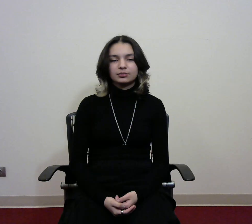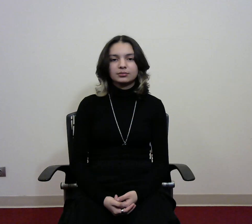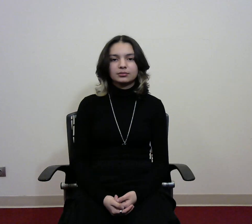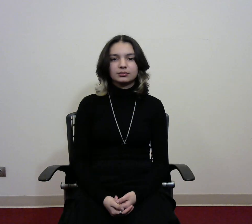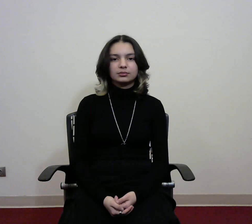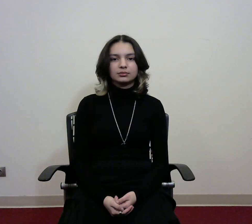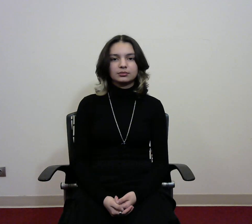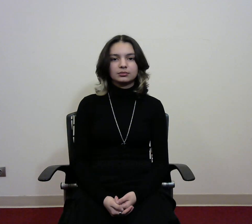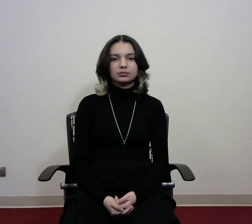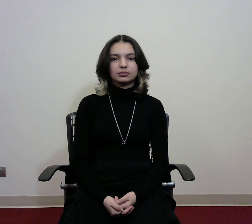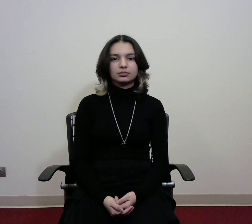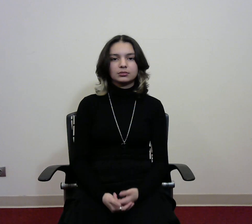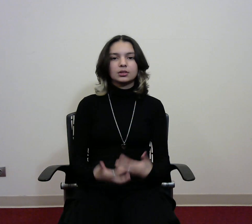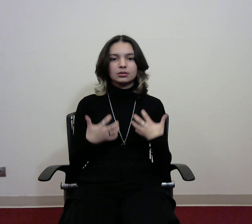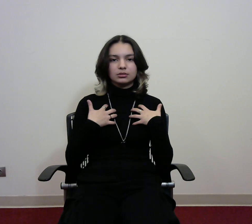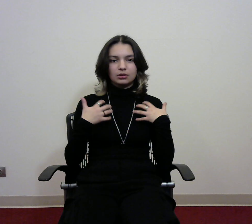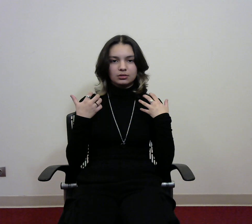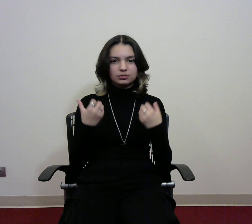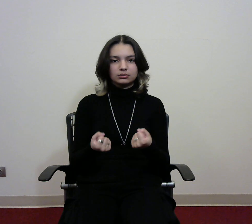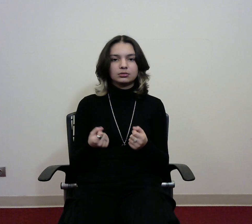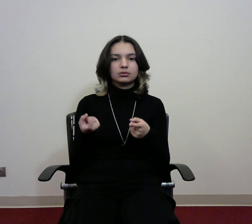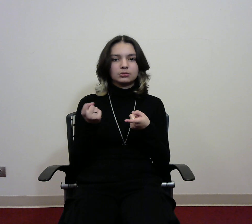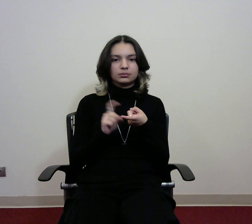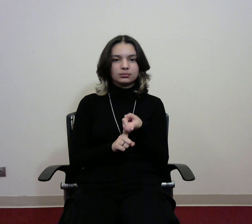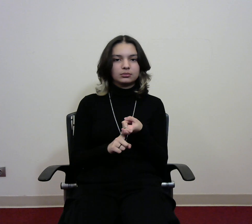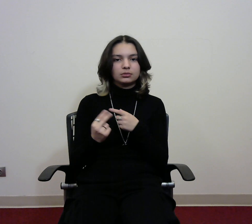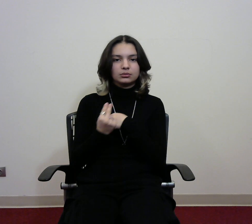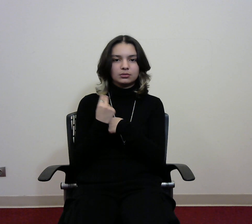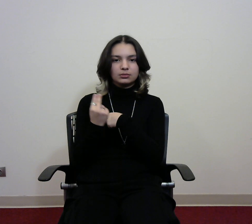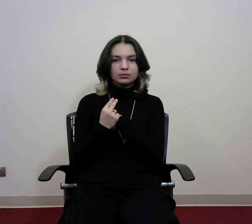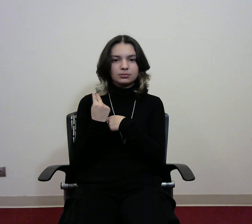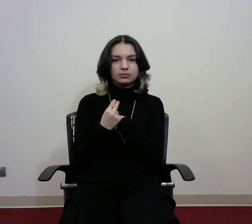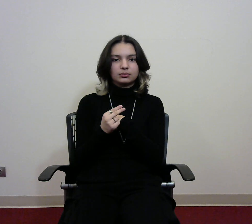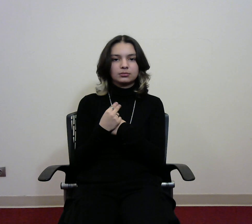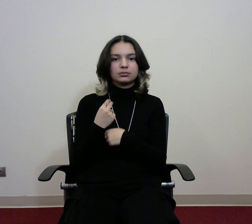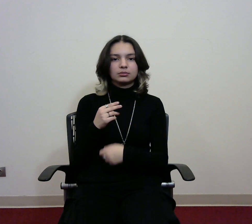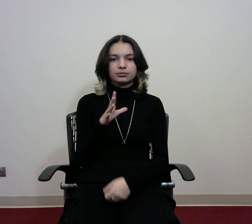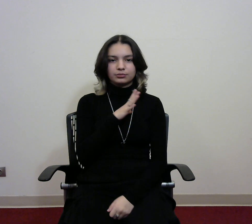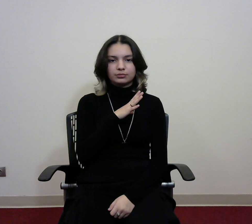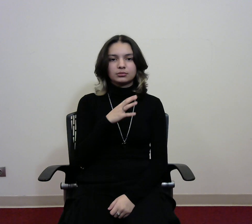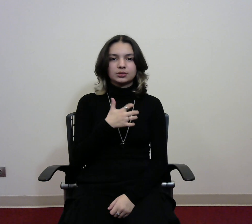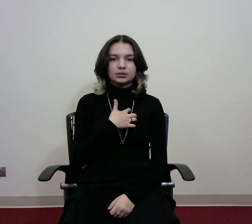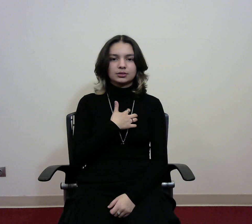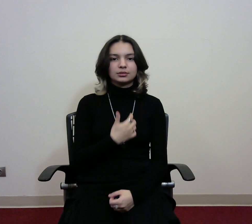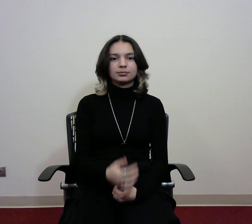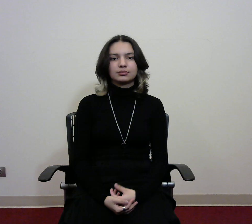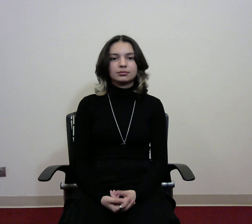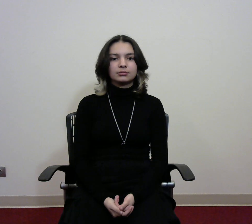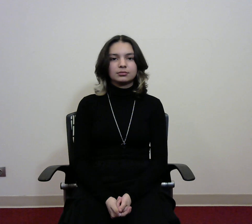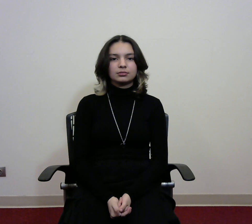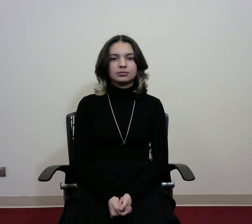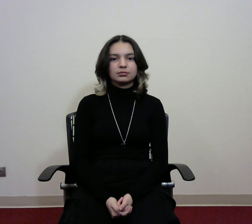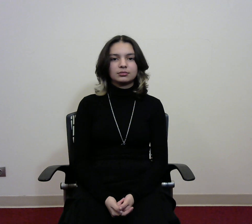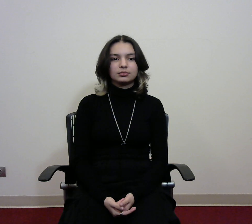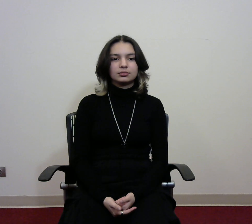Sağlamlığımla bağlı müalicə olmaq istəyirəm